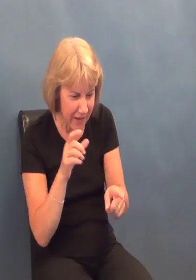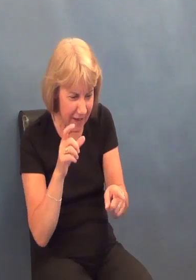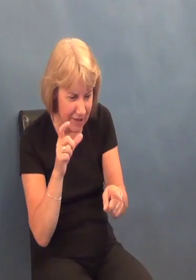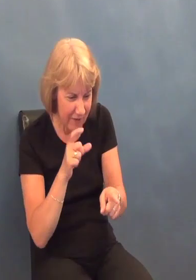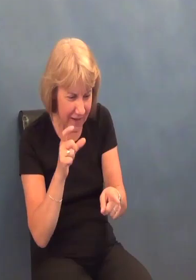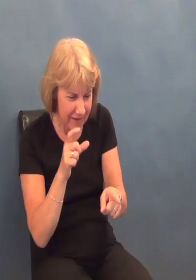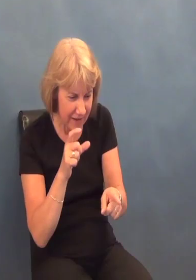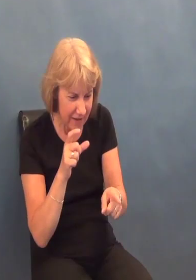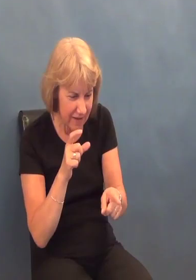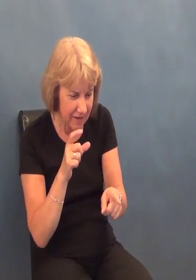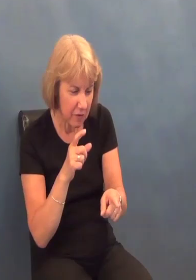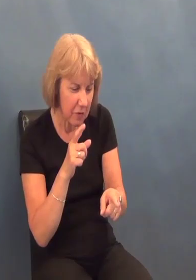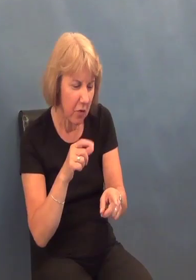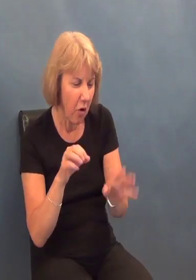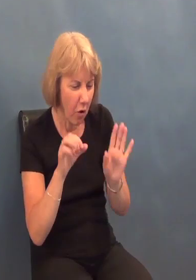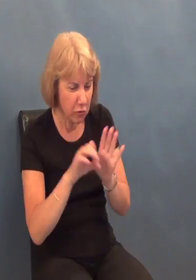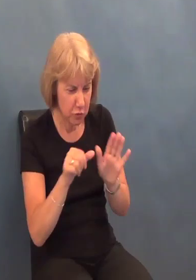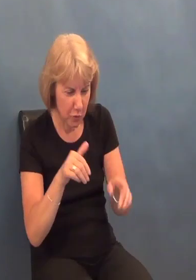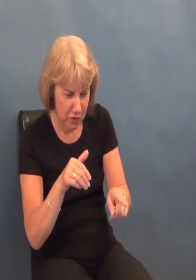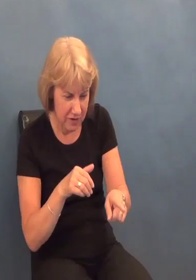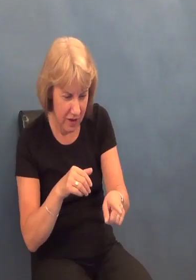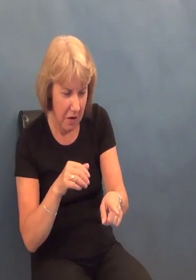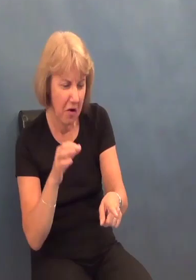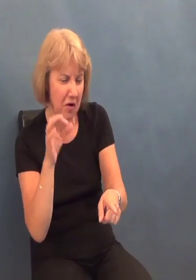Czwartek - od szóstej mogę.